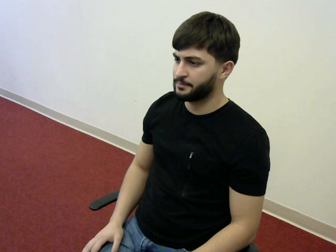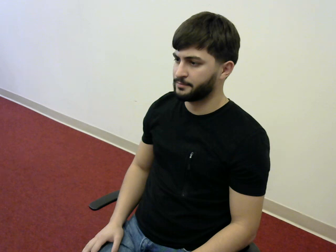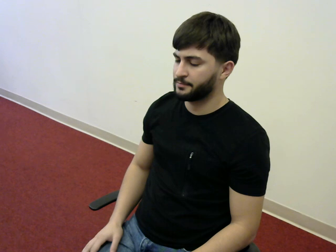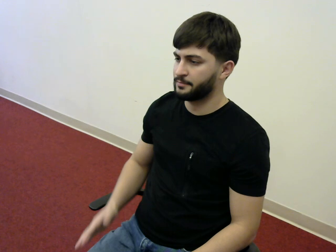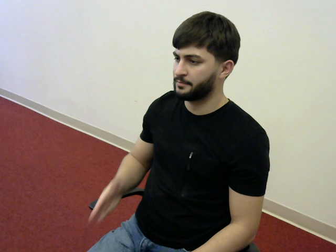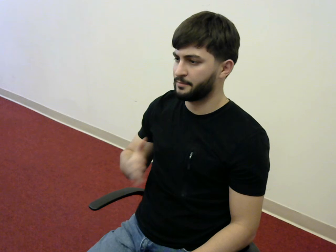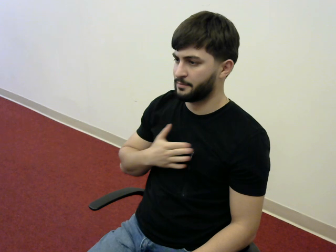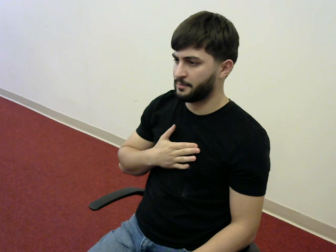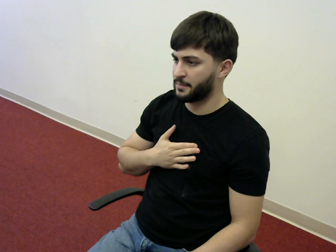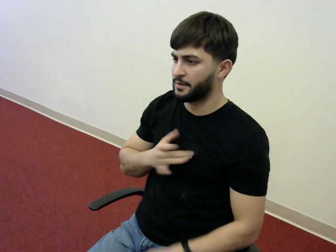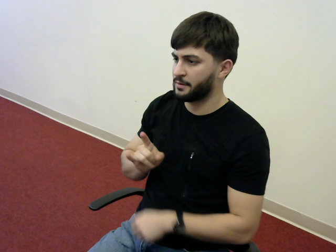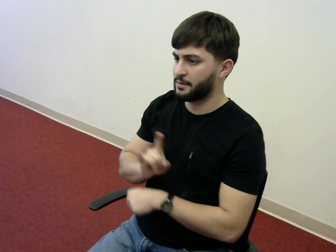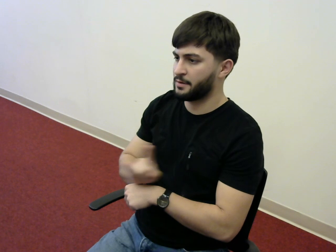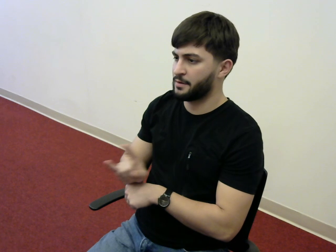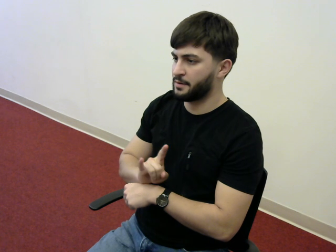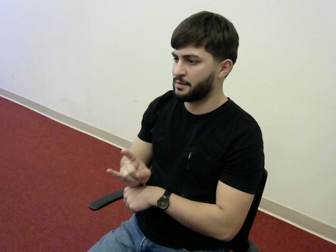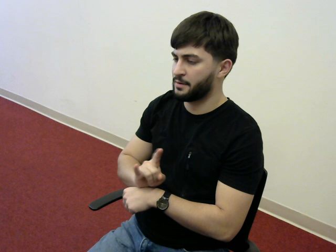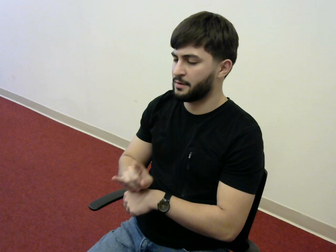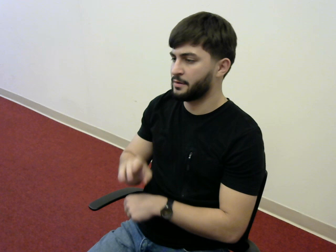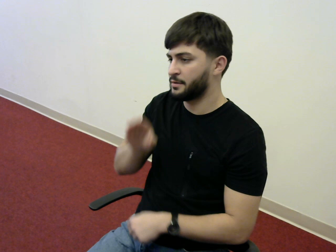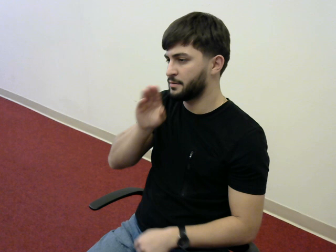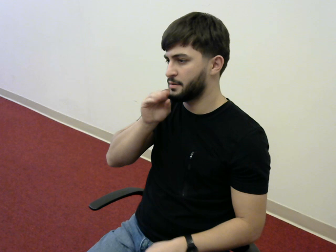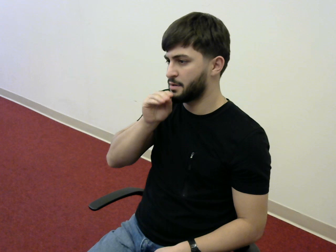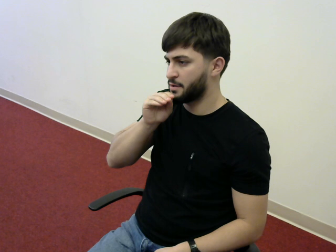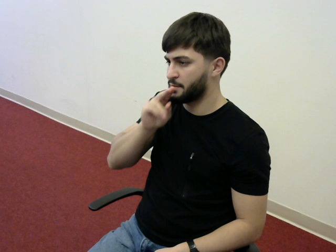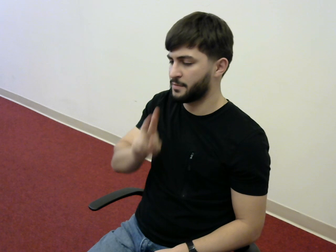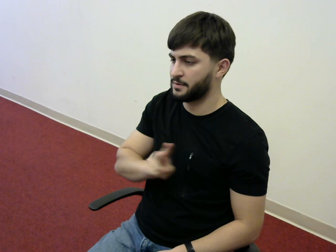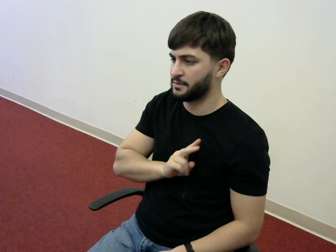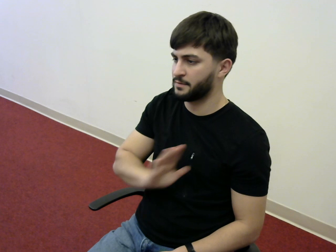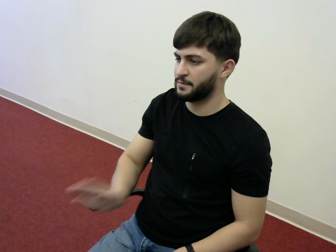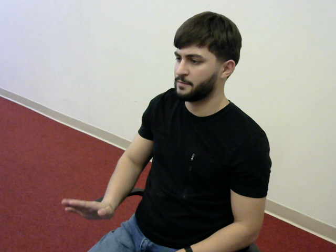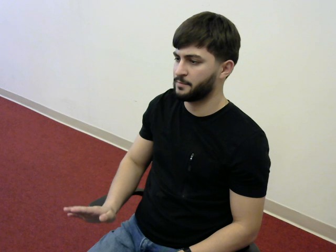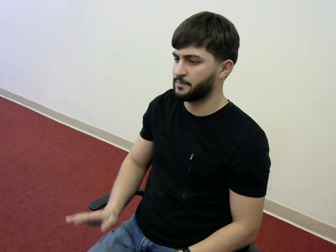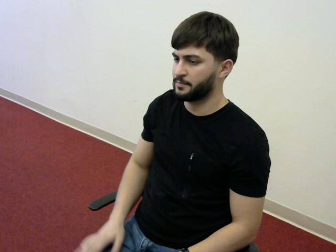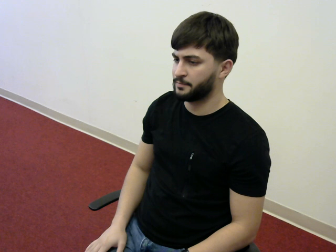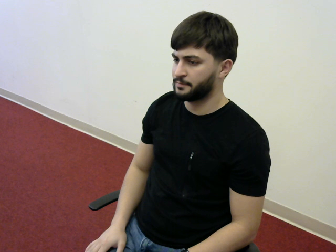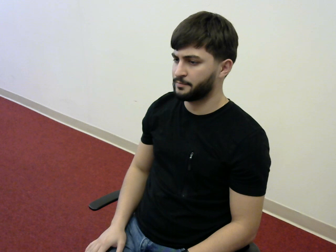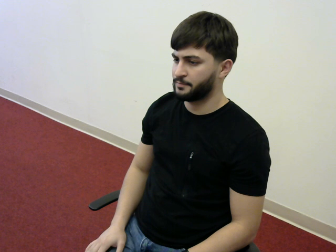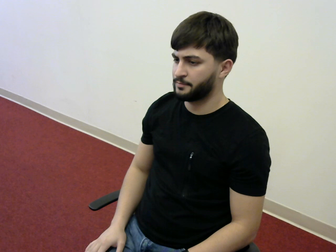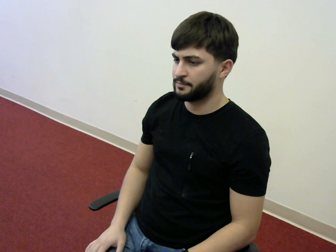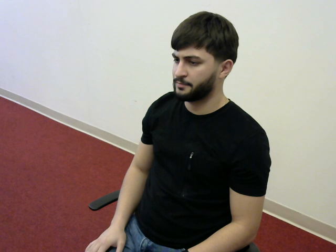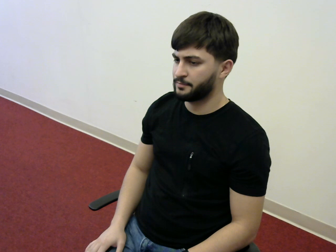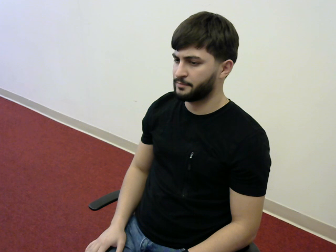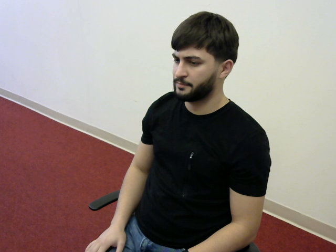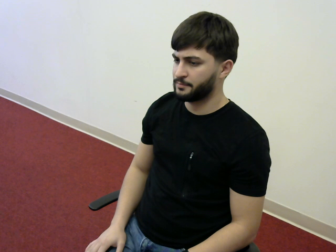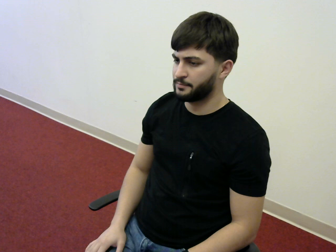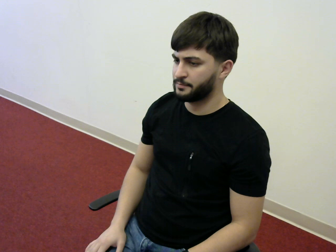Mən yalan danışmağı sevmirəm